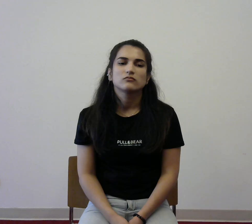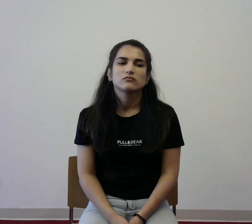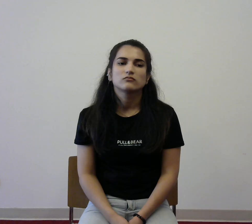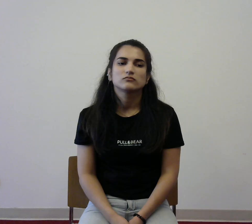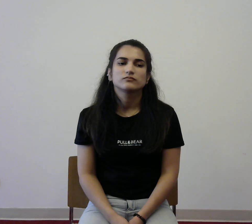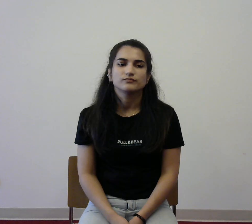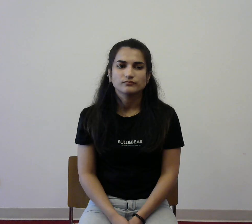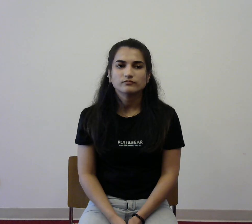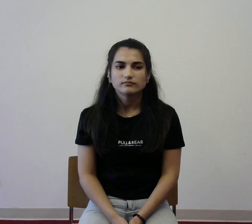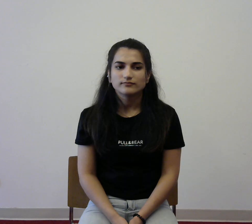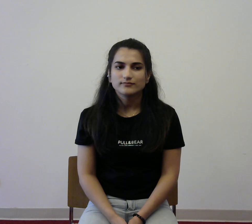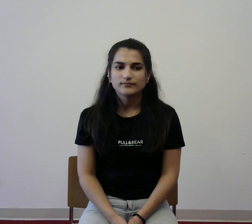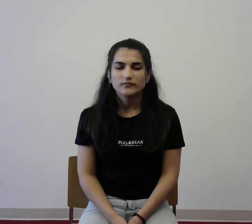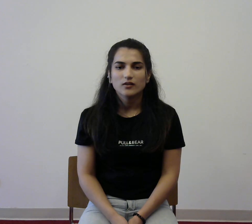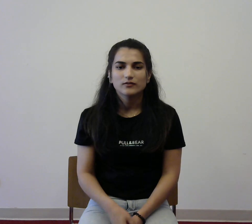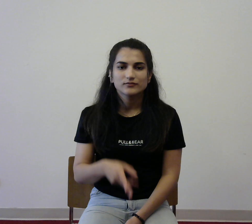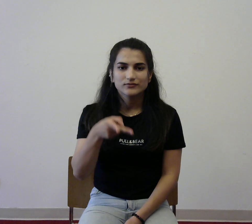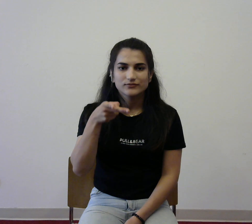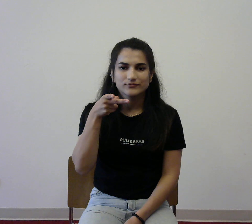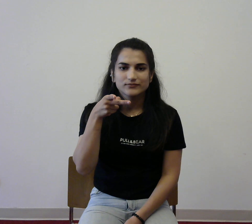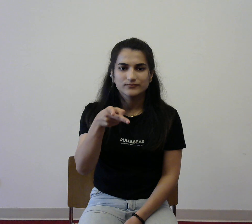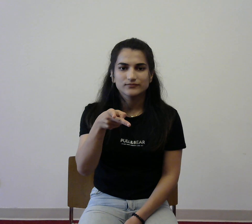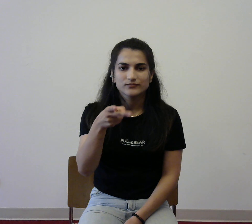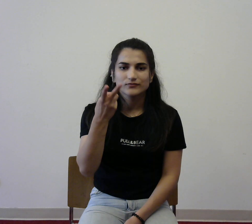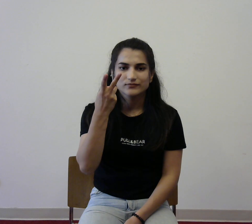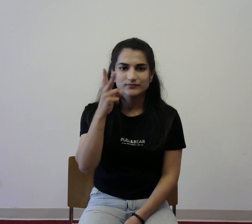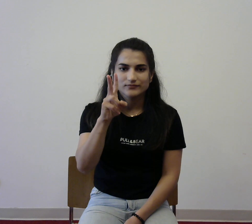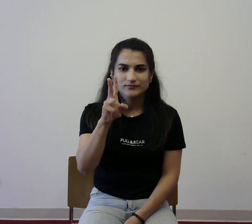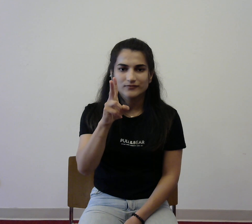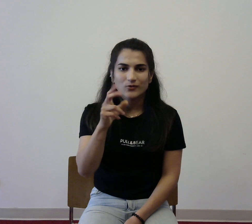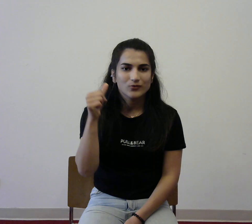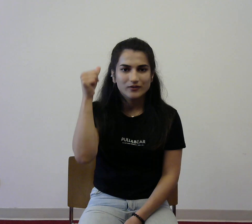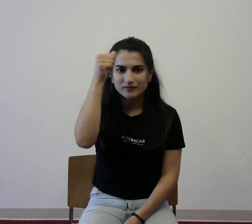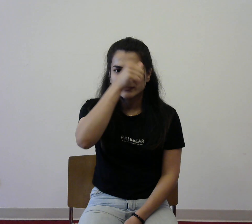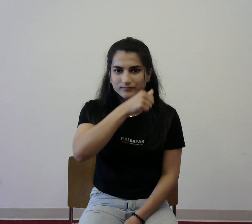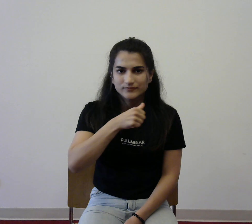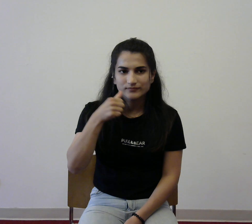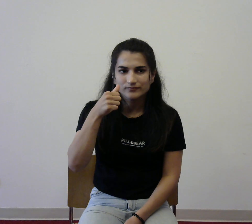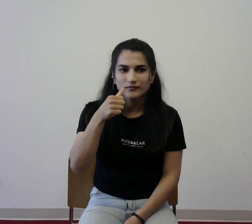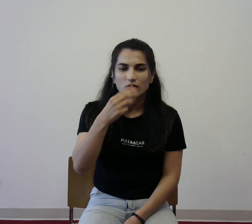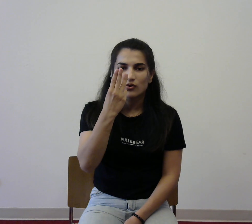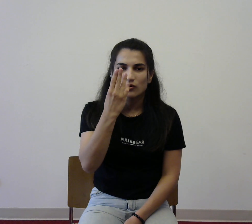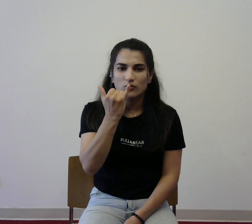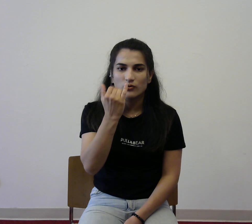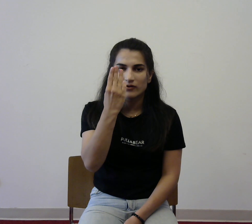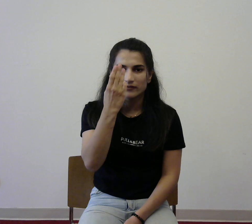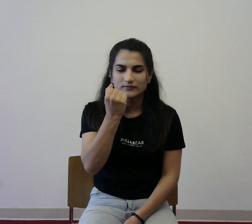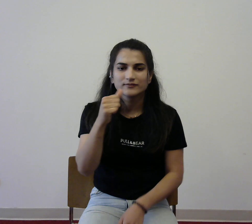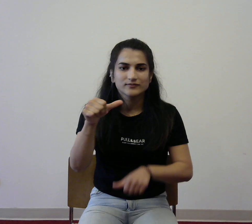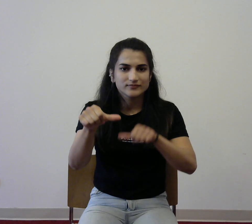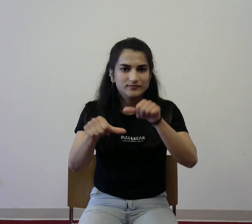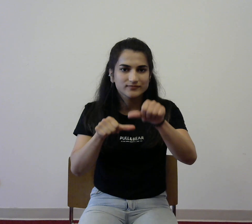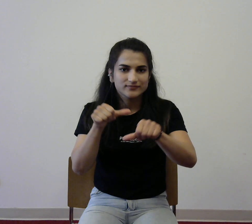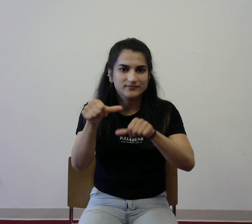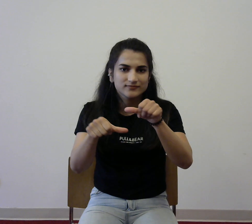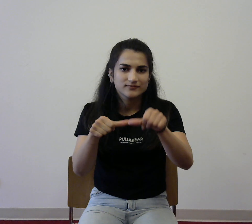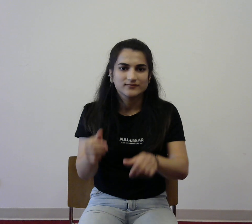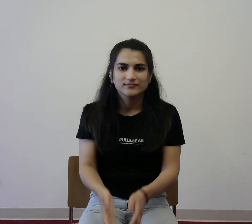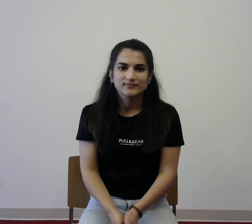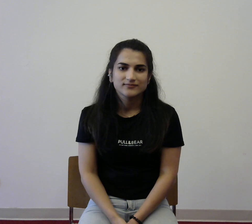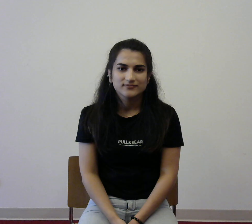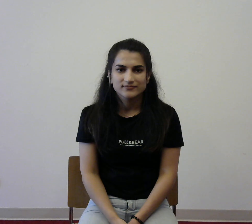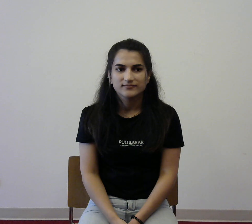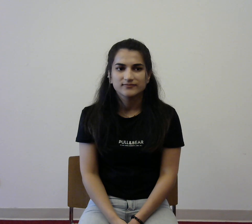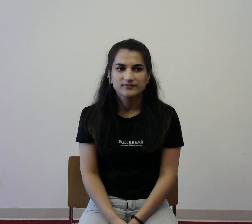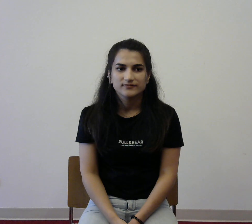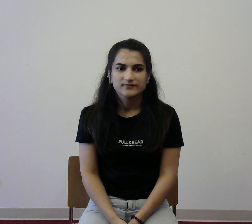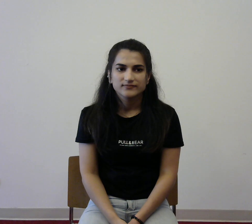2022-ci il Şuşa ilidir